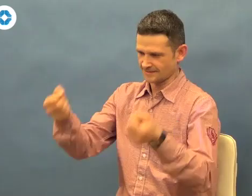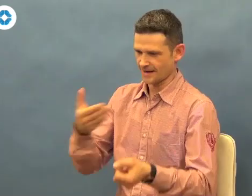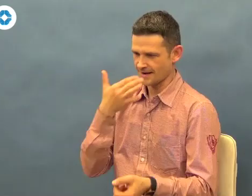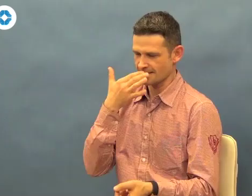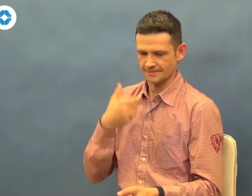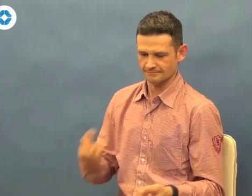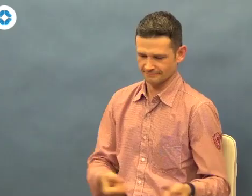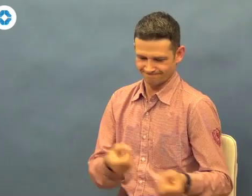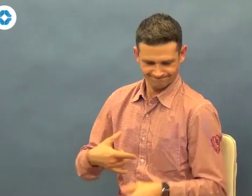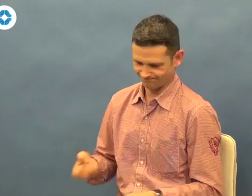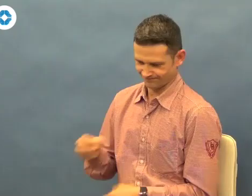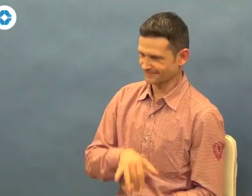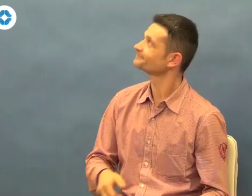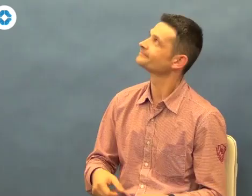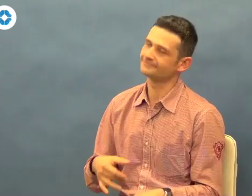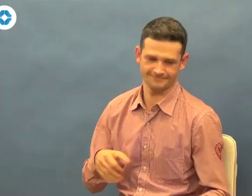Popatrzył na górę.